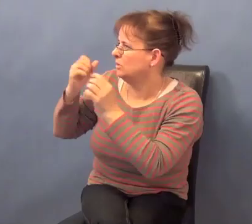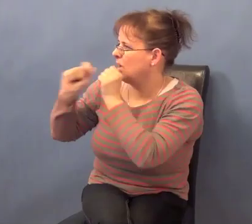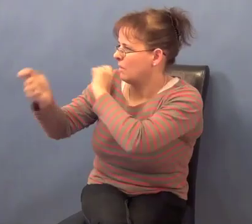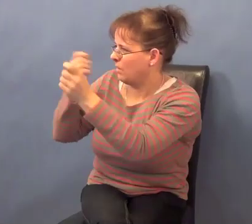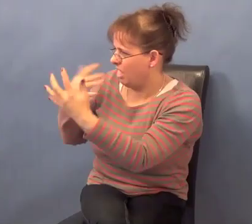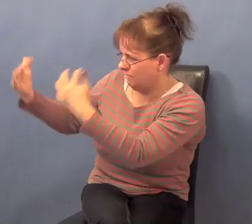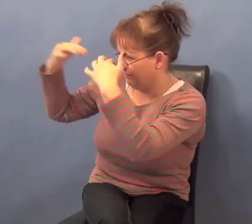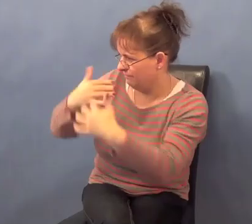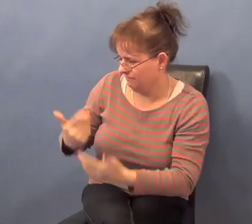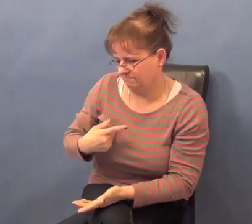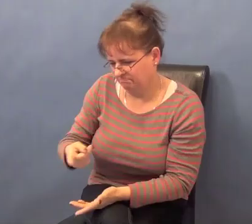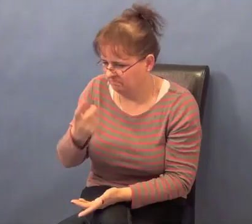Bo obok jeżdżą samochody i wpływa to na jedzenie.